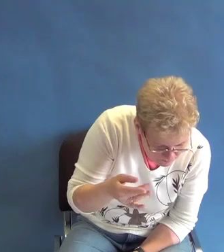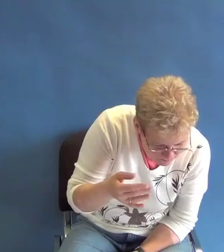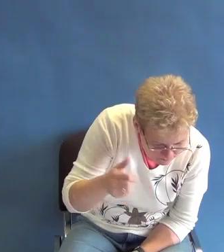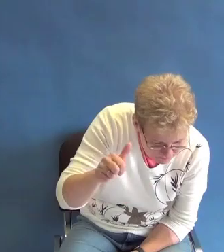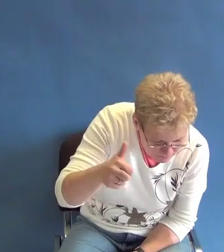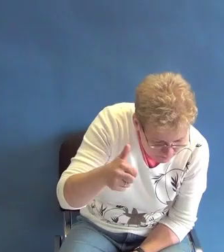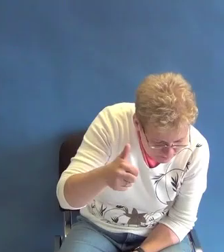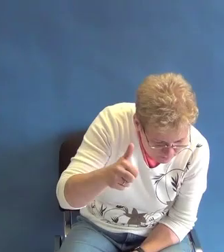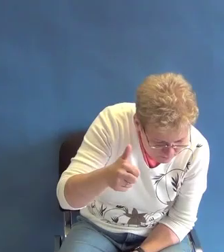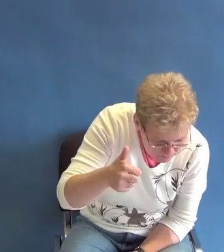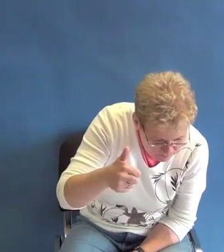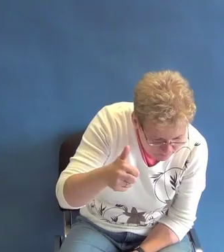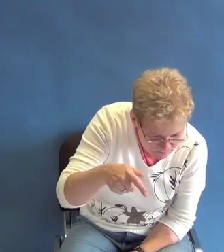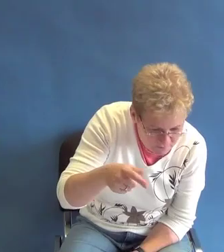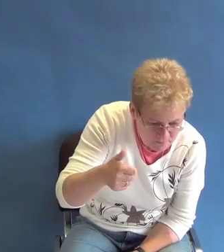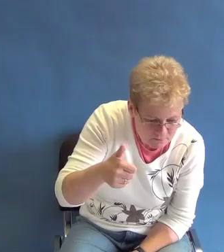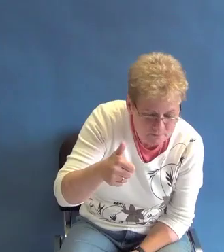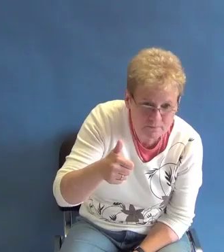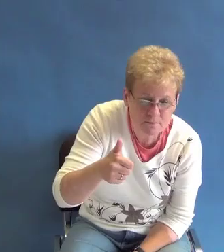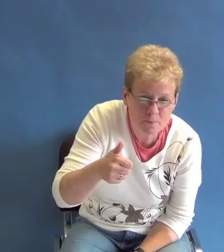Pierwszego, pierwszego.